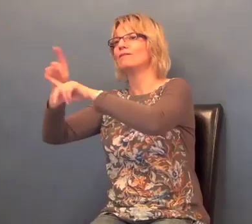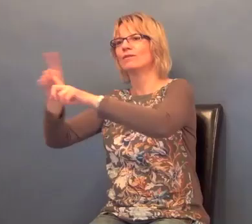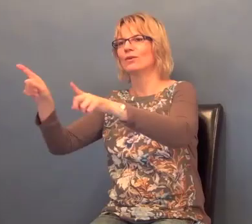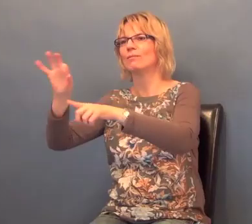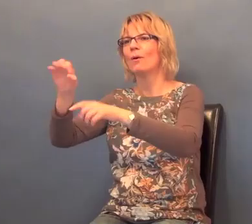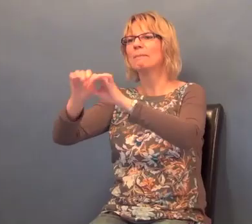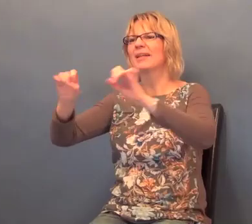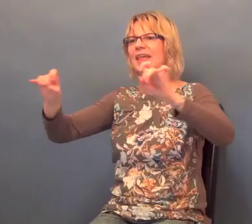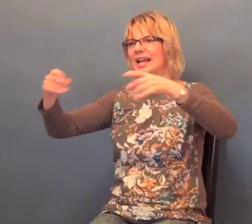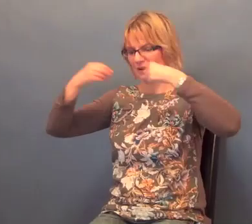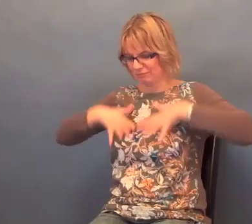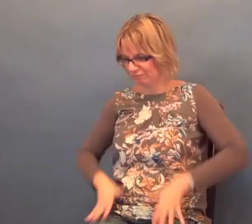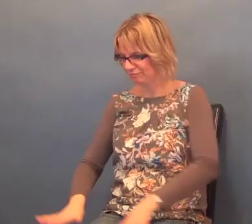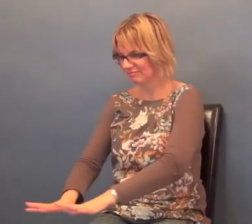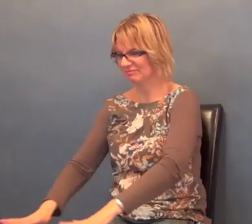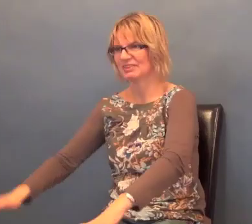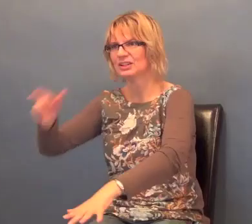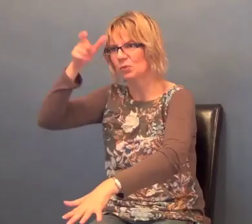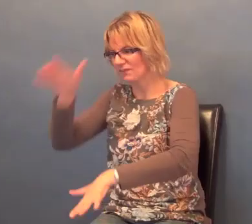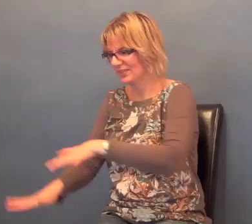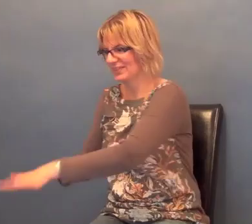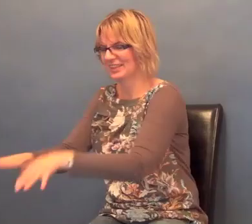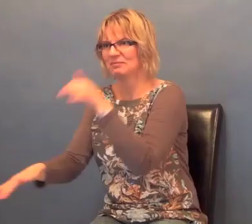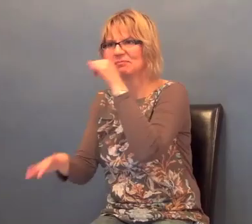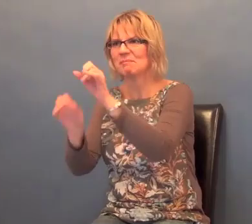Nie wolno, bo bakterie na ciele koni spływają i człowiek nie może po nich chodzić.